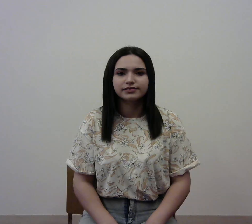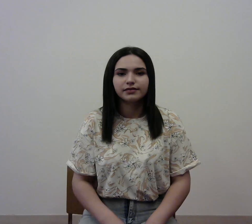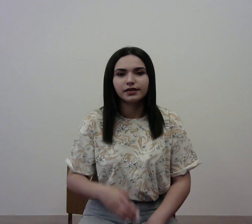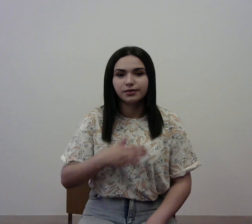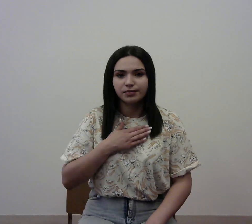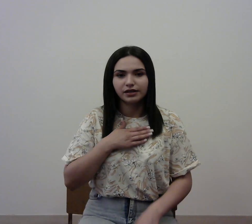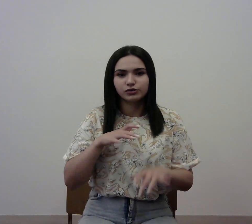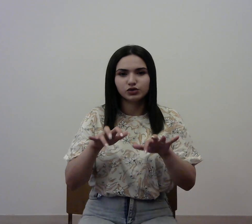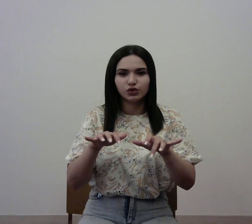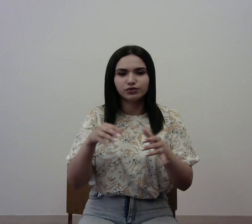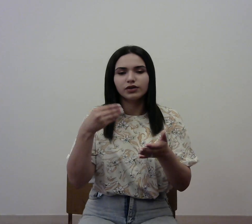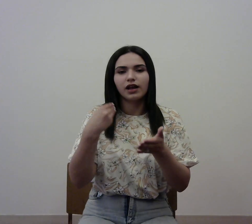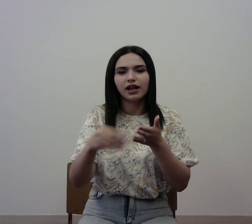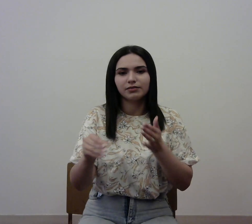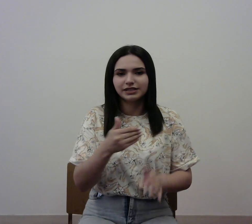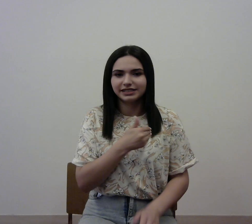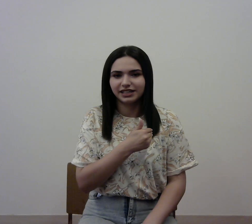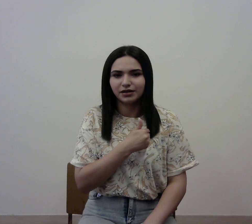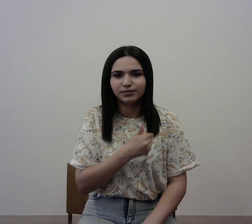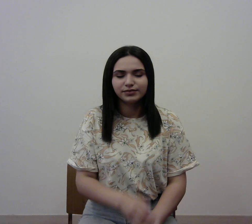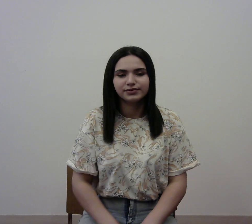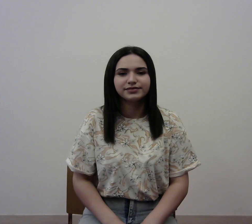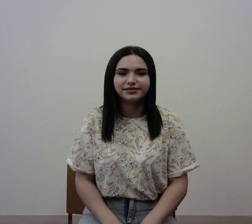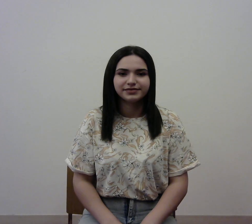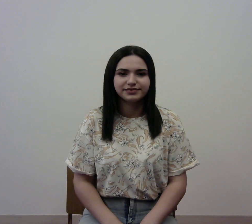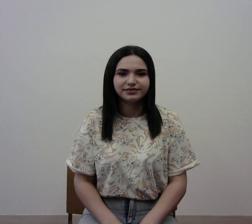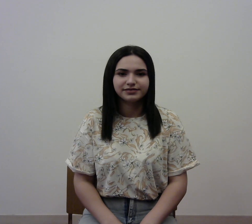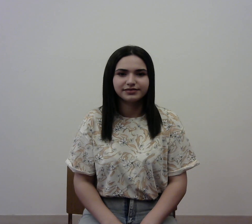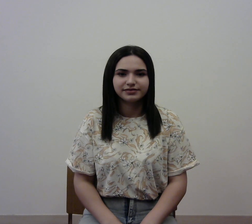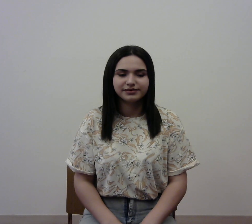Mən kompüter almaq istəyirəm